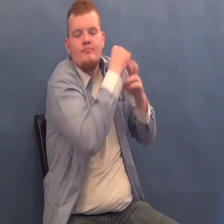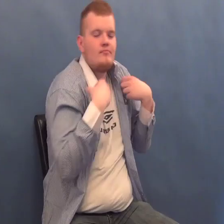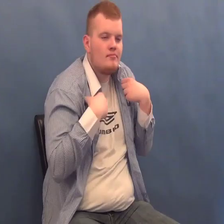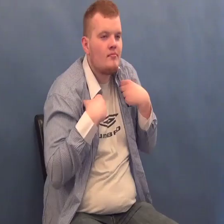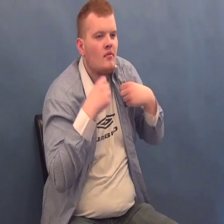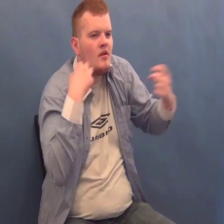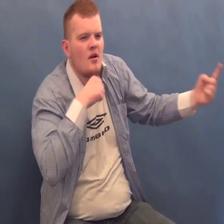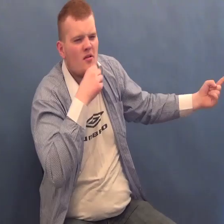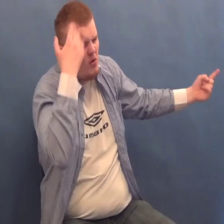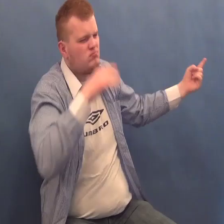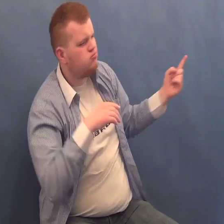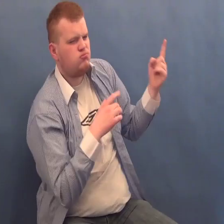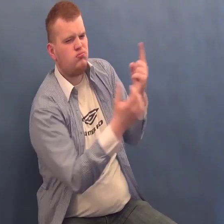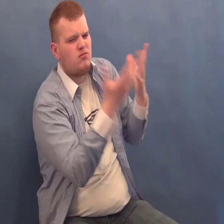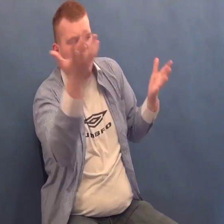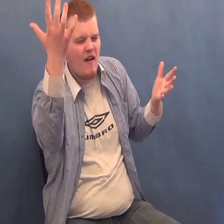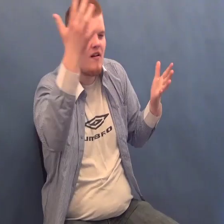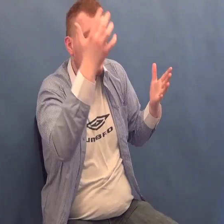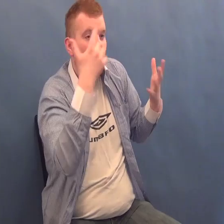A ten z plecakiem na plecach idzie; pojawia się obca babcia, która jest podenerwowana.